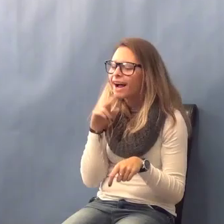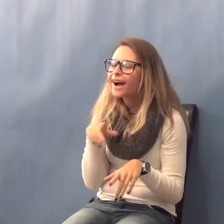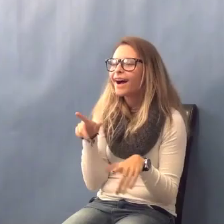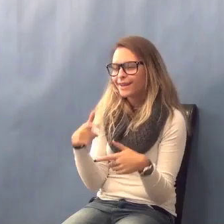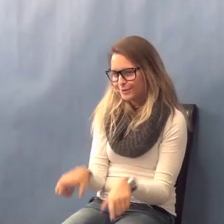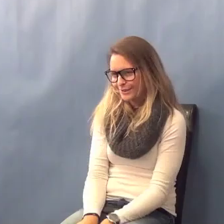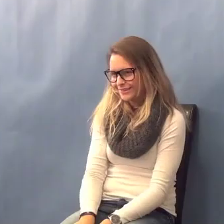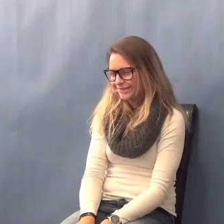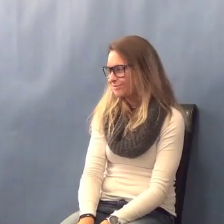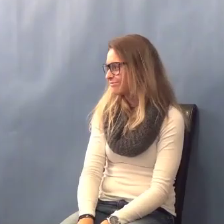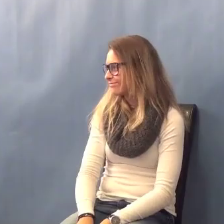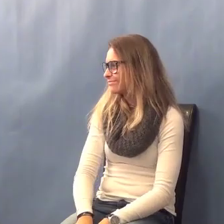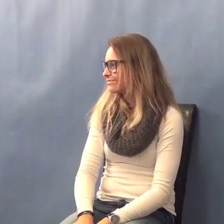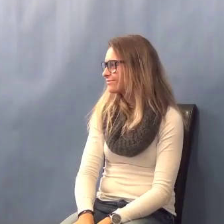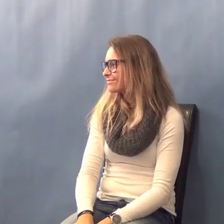Aha, no i nic.